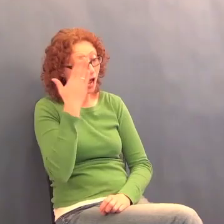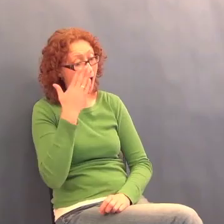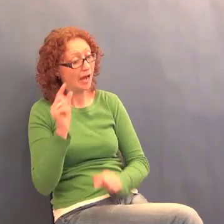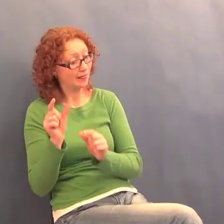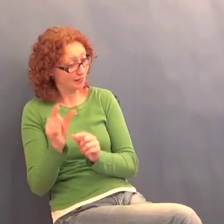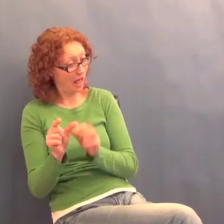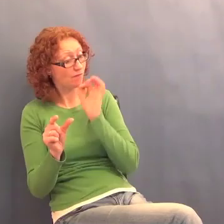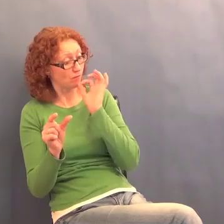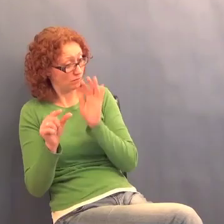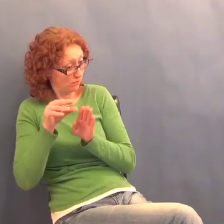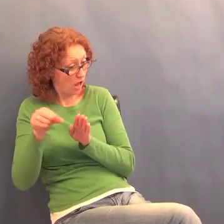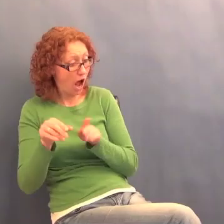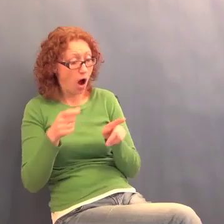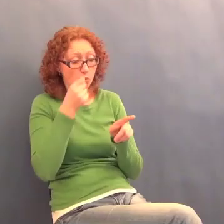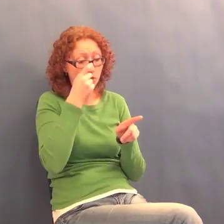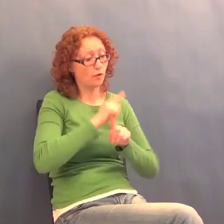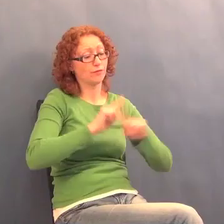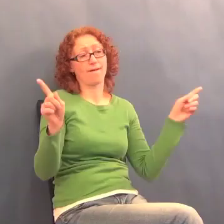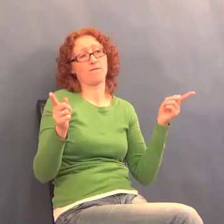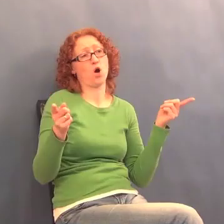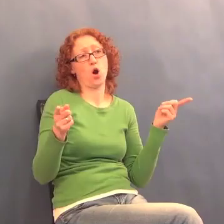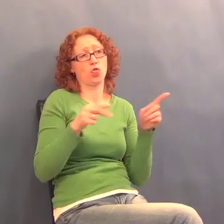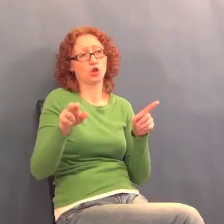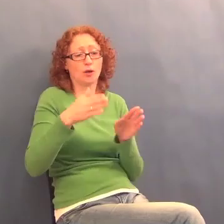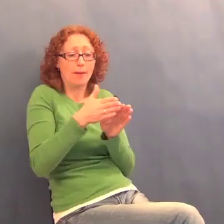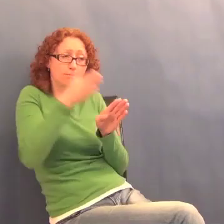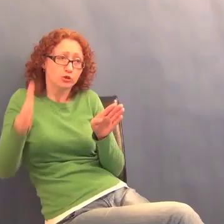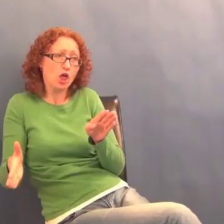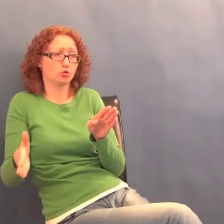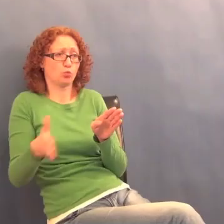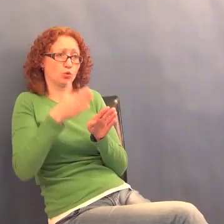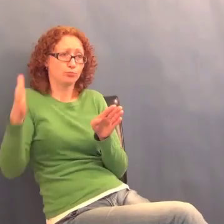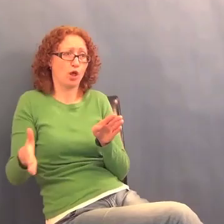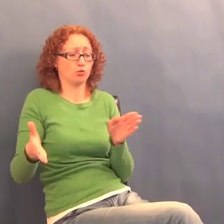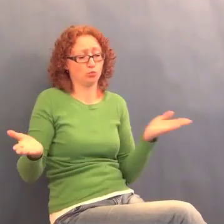Jeżeli jest czarny kształt to tak, a jeśli jest różowy to nie wolno iść, trzeba przejść obok.